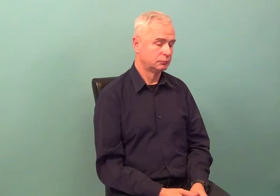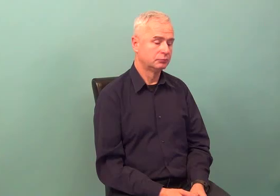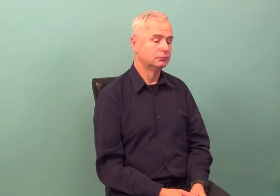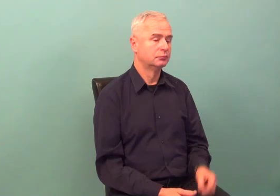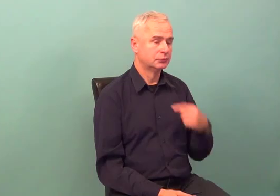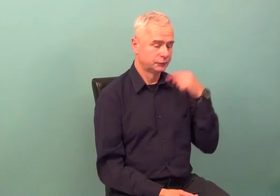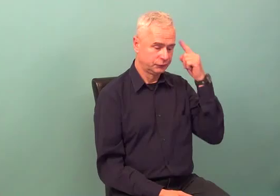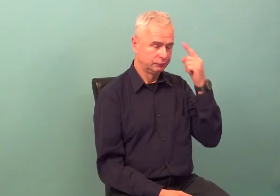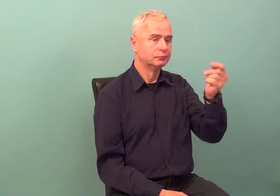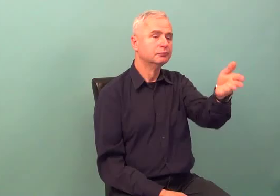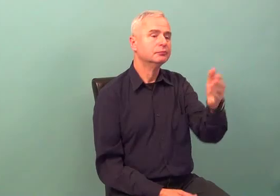Ja wiem, a ty?